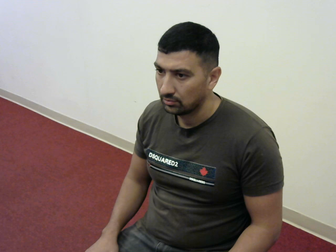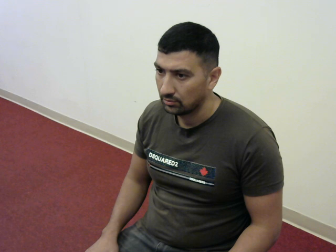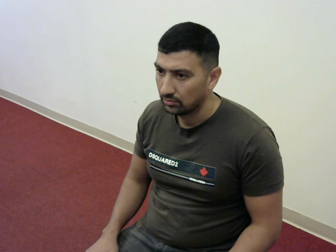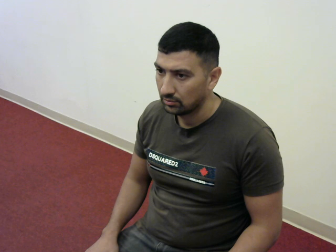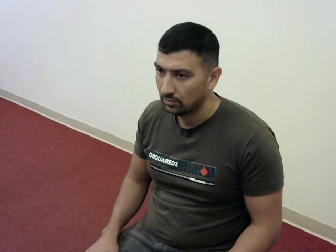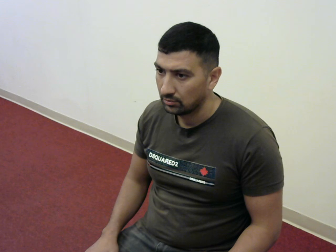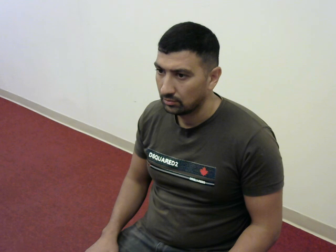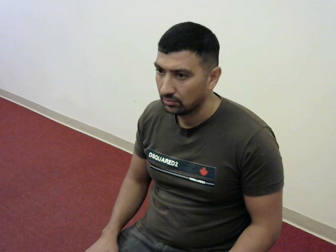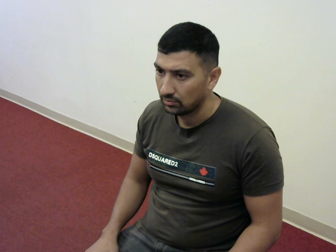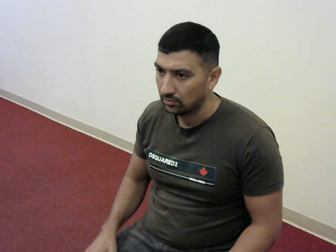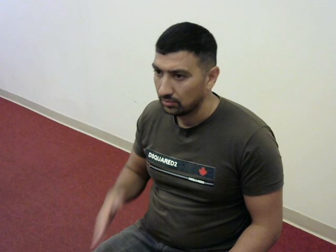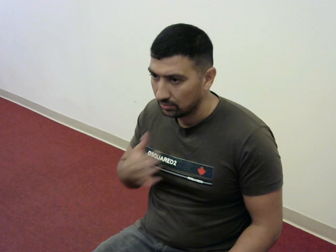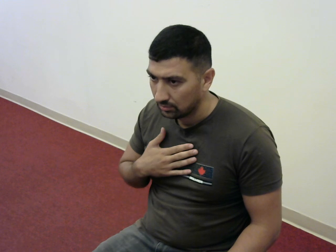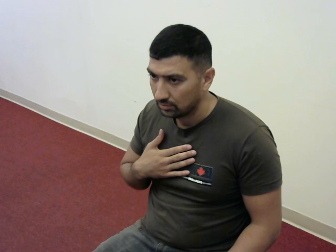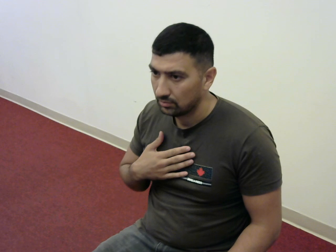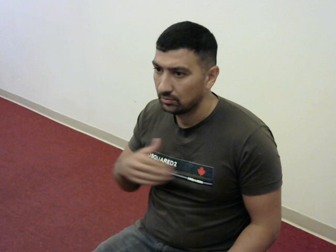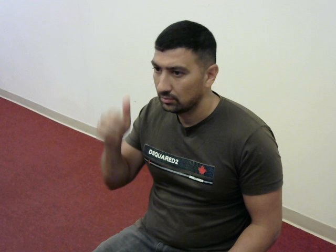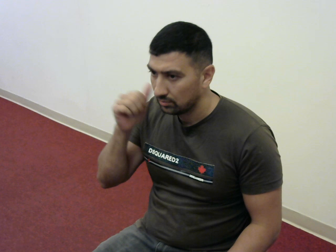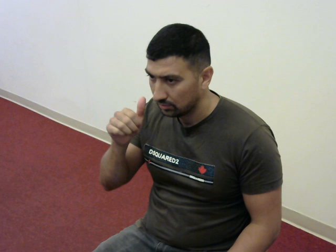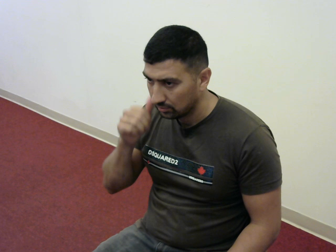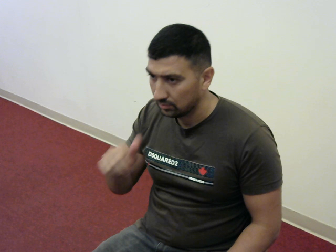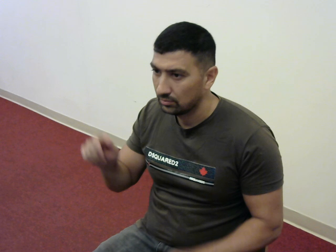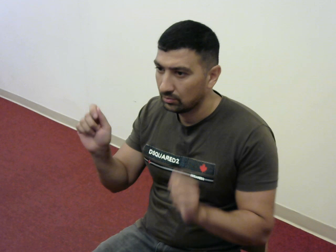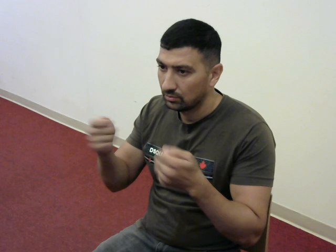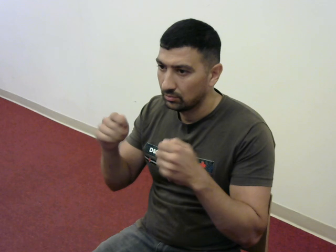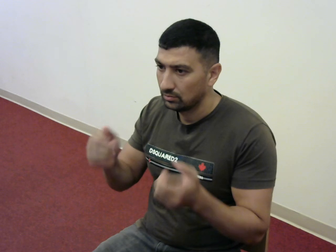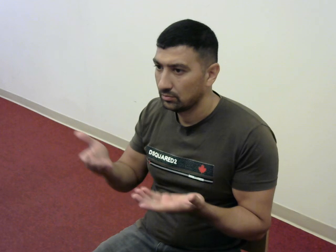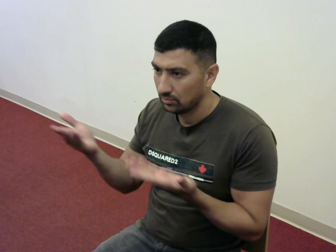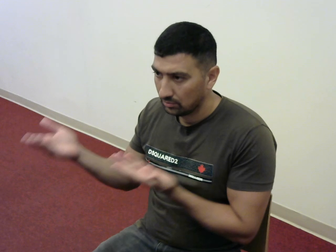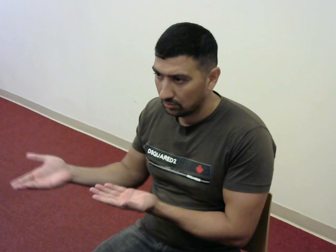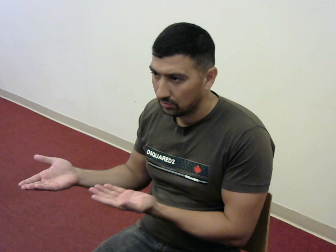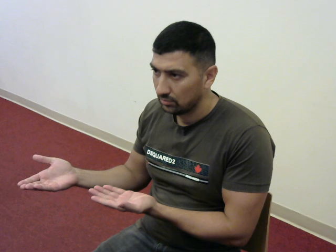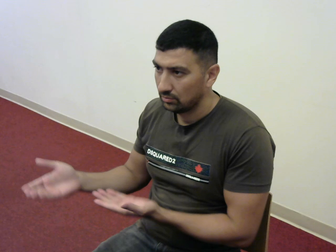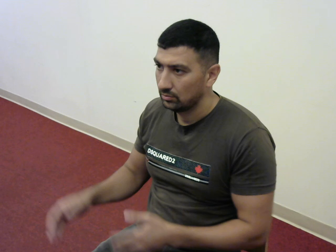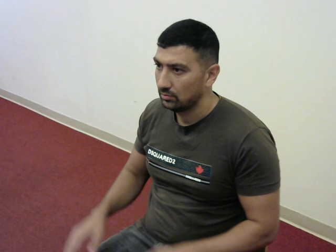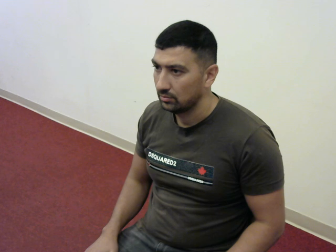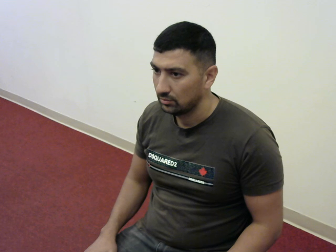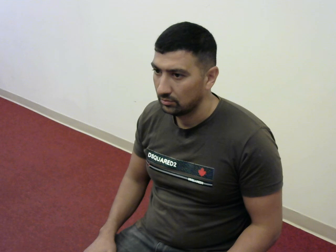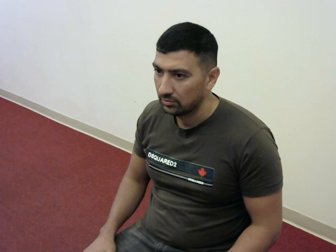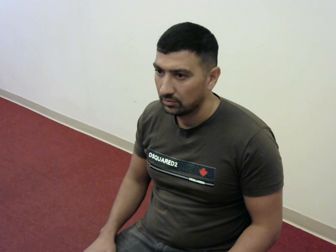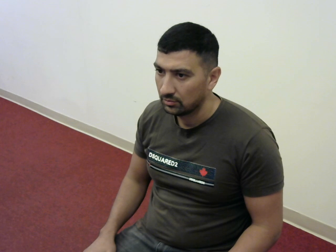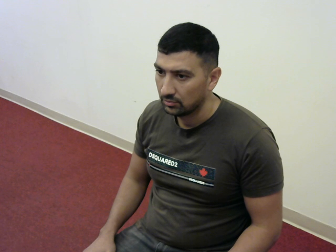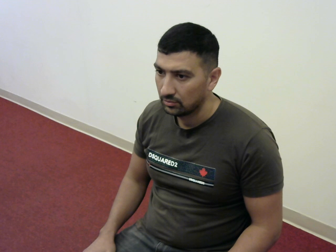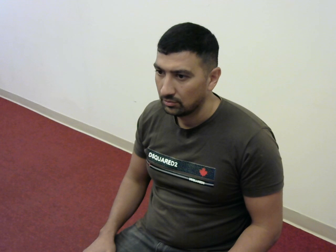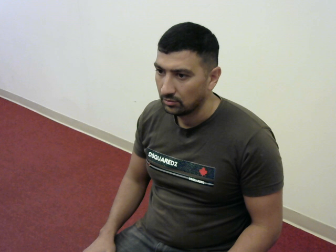Bizi sabah toya çağırıblar